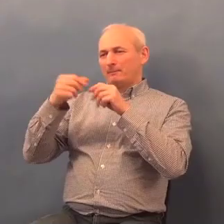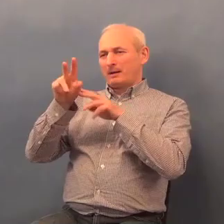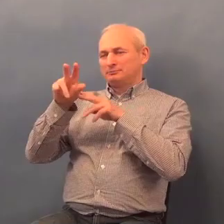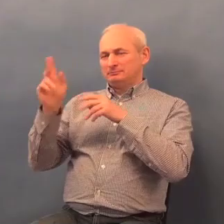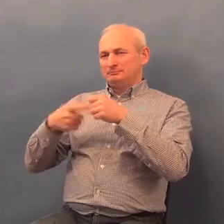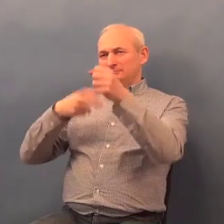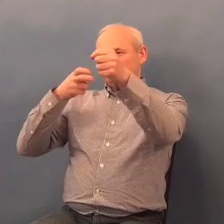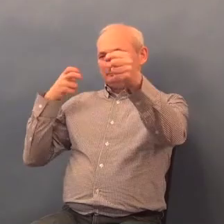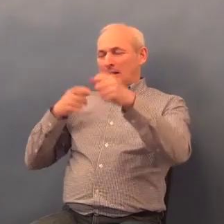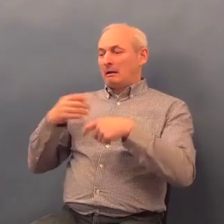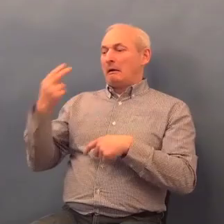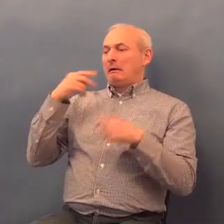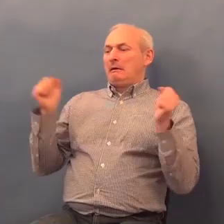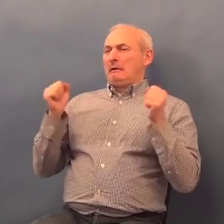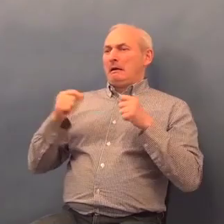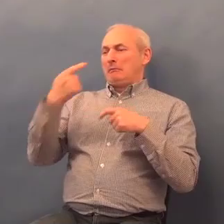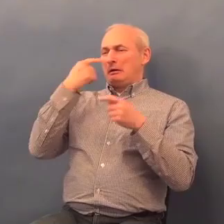Mała myszka przygotowuje się do oddania strzału, ale duża myszka widzi to i pokazuje: boję się, że strzała trafi mnie w twarz...